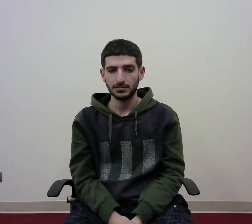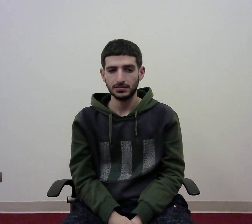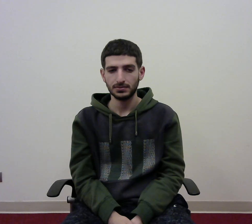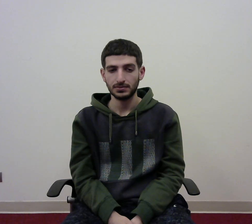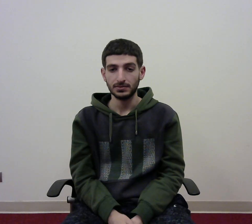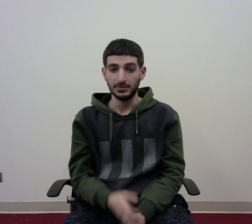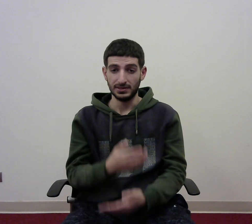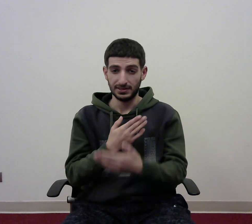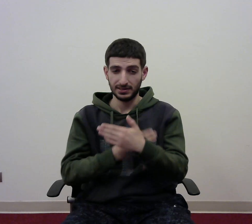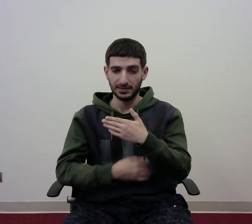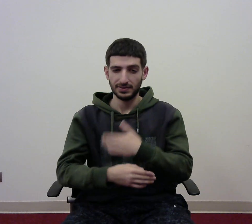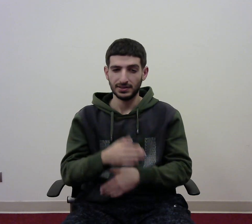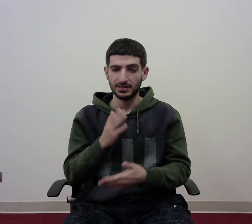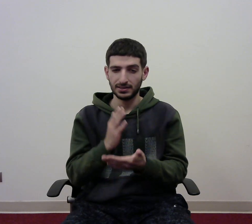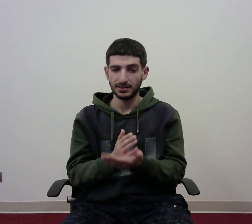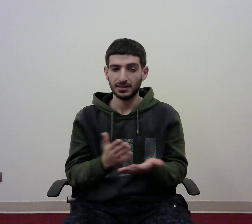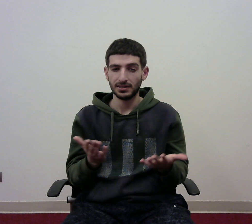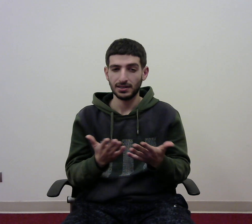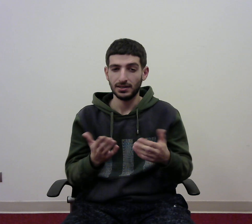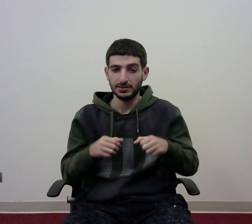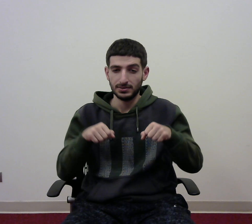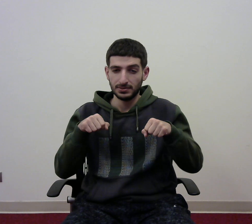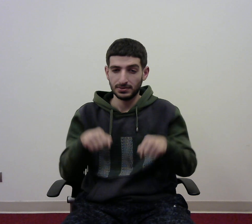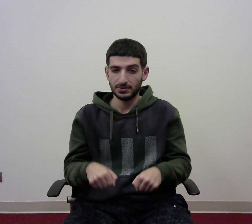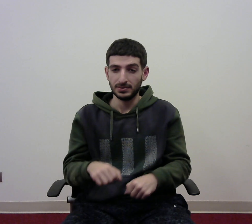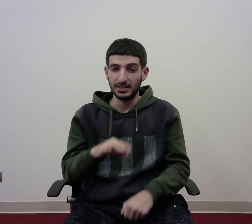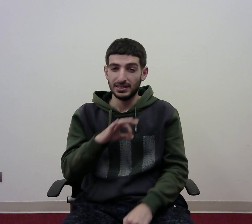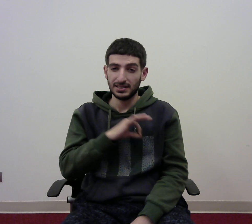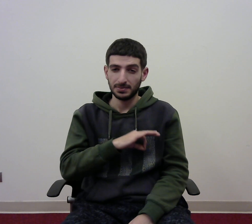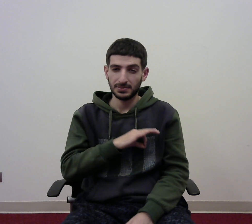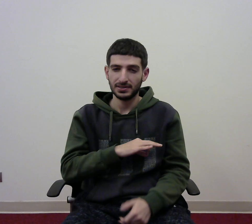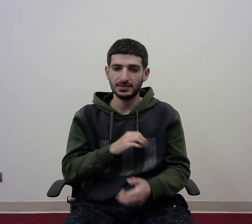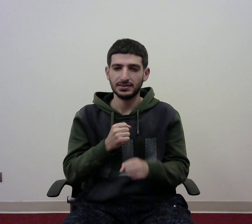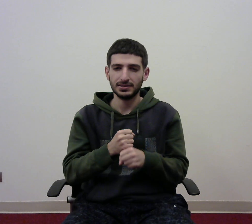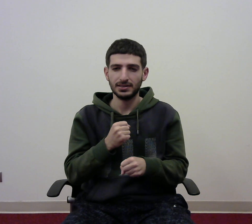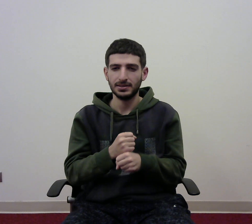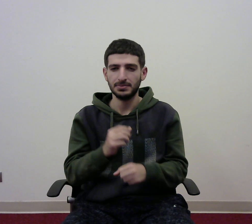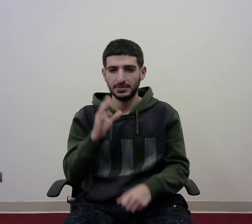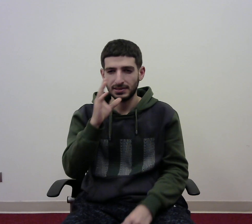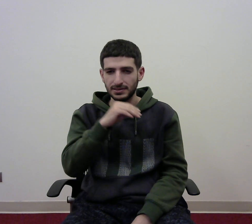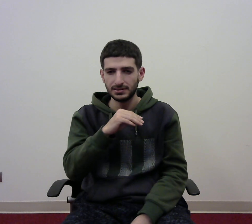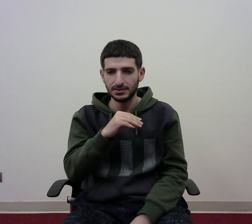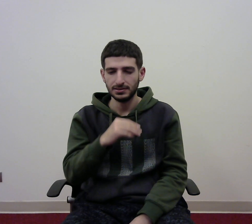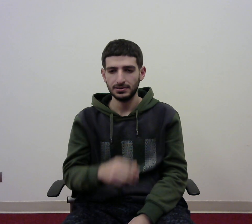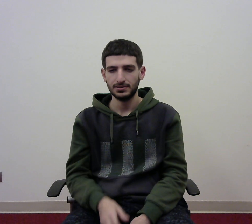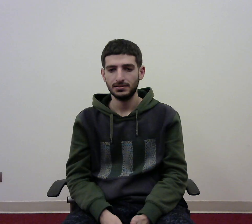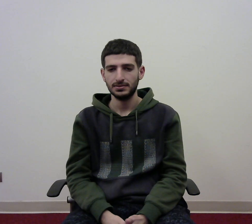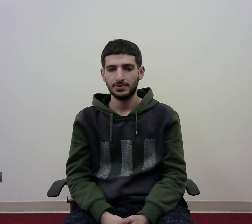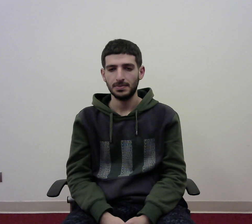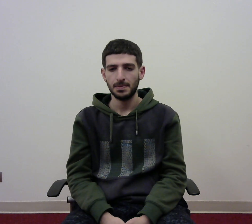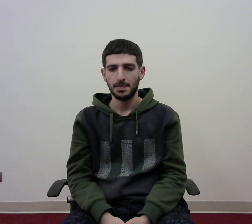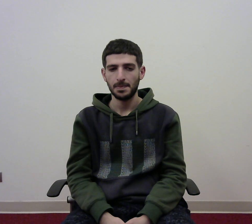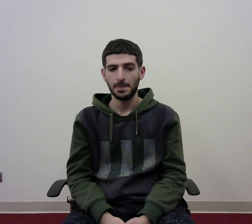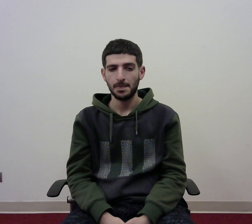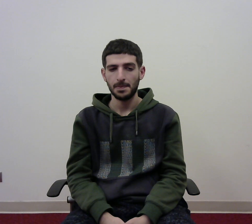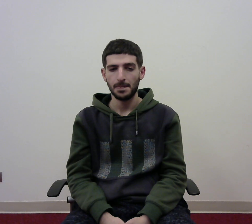Əlilliyim var, hansı hüquqlardan istifadə edə bilərəm?